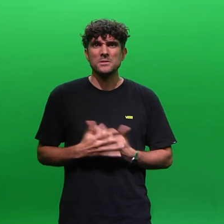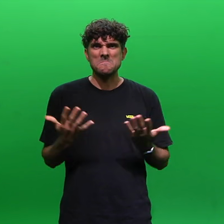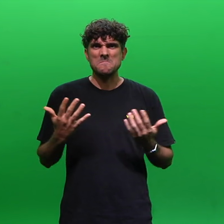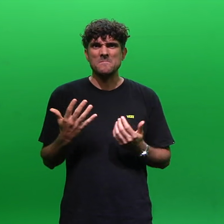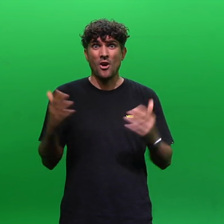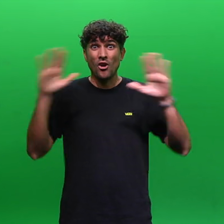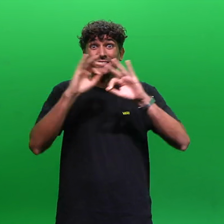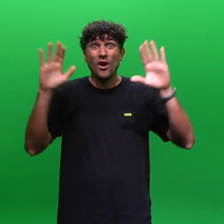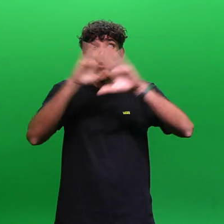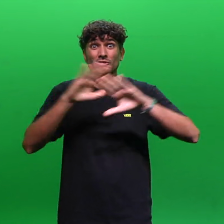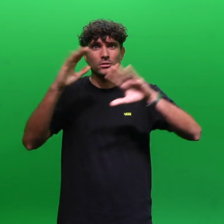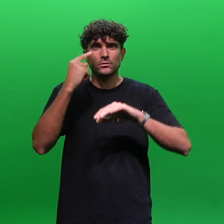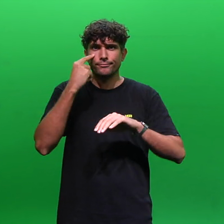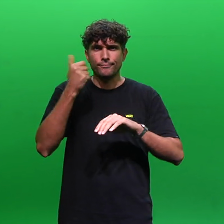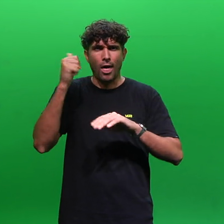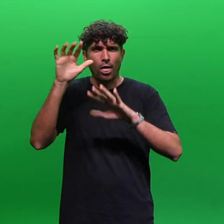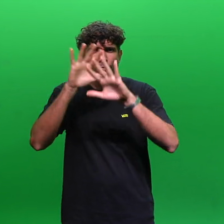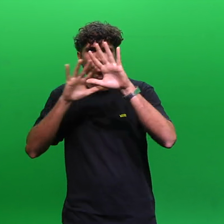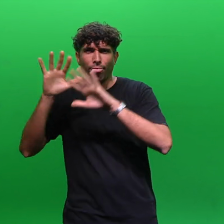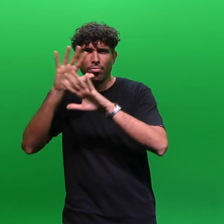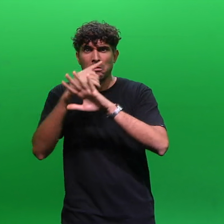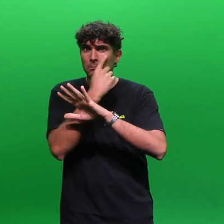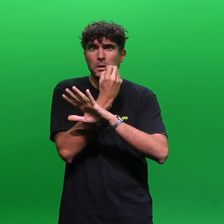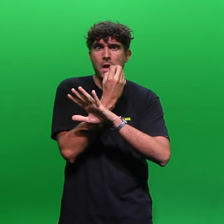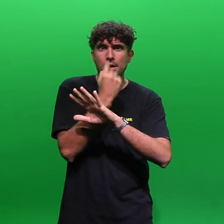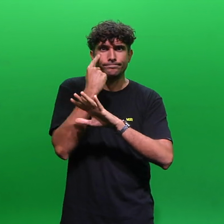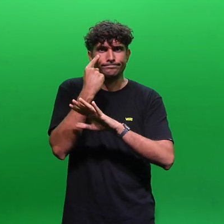De nit, de l'ull dret hi veig borrós, però amb l'esquerre hi veig bé, el problema és el dret.